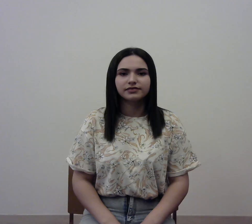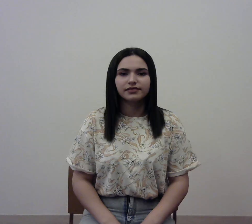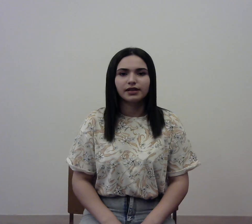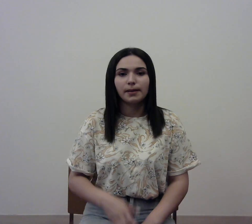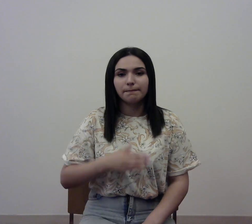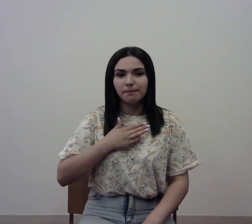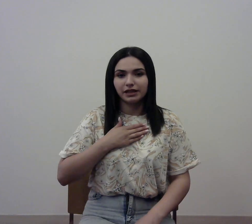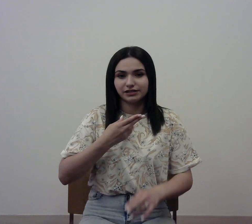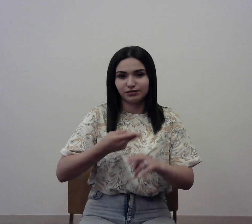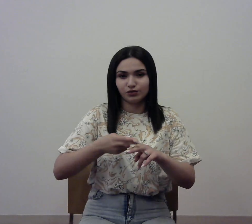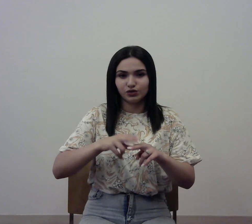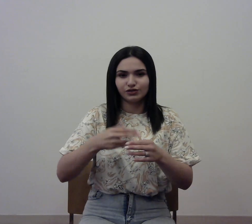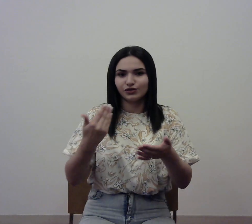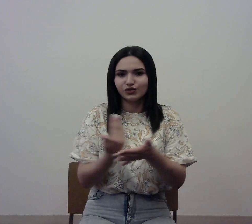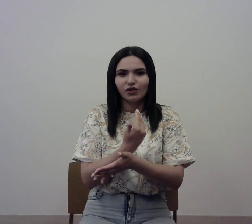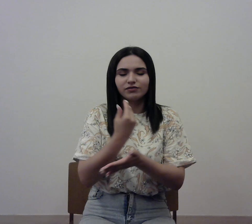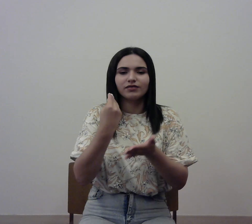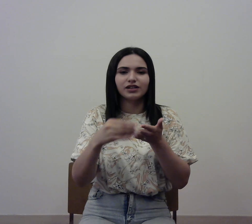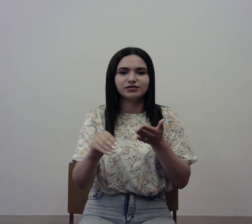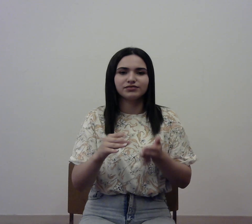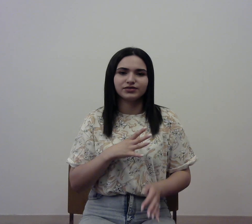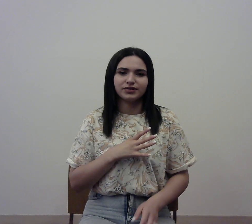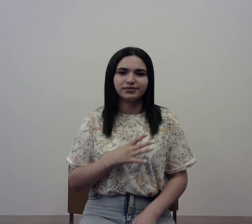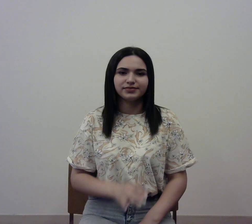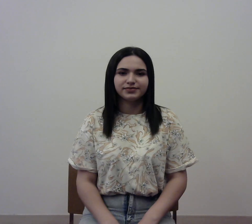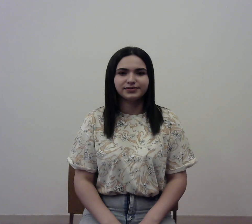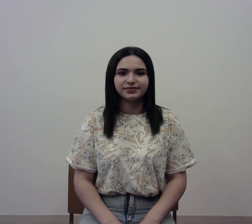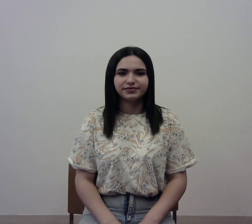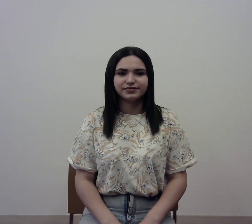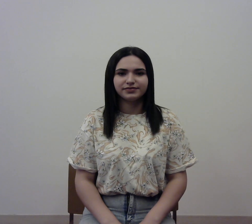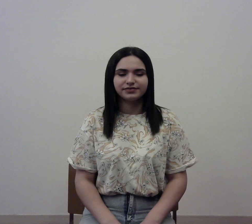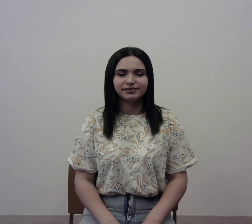Mən bunu yeni almışam